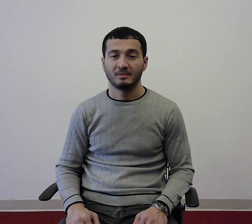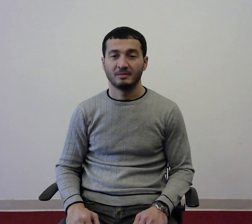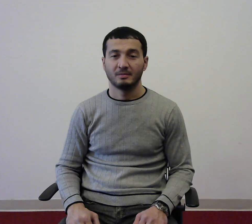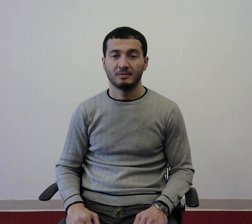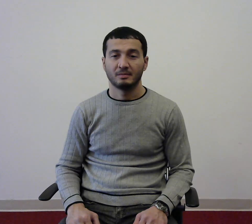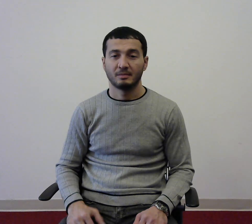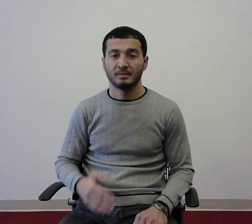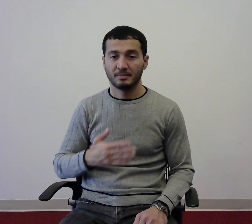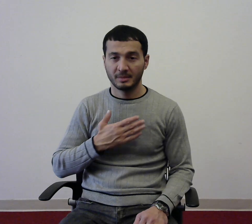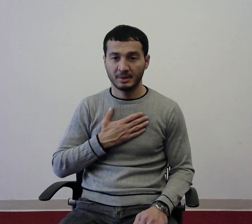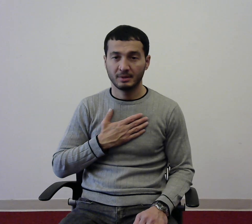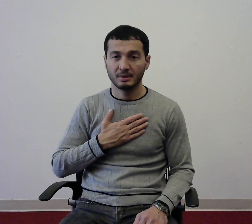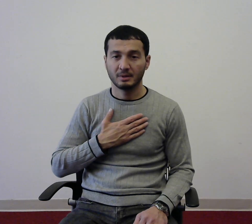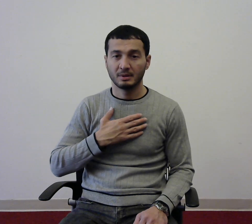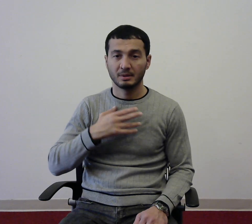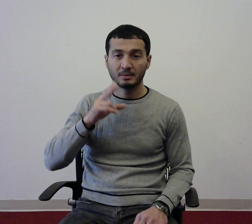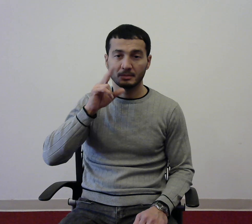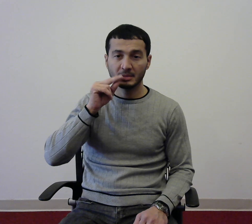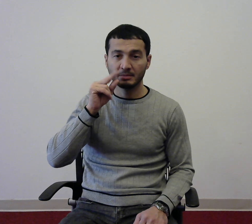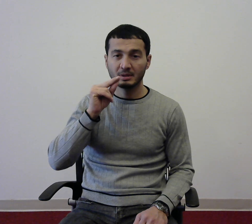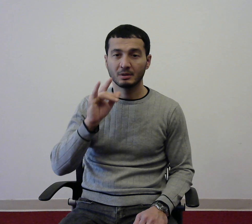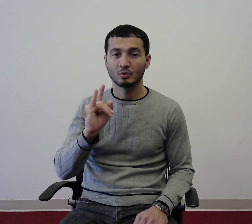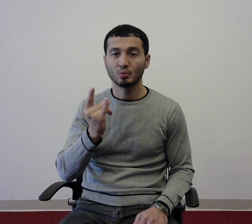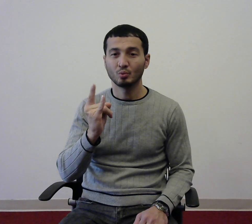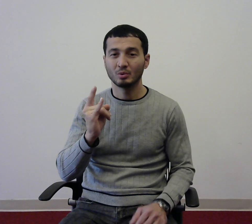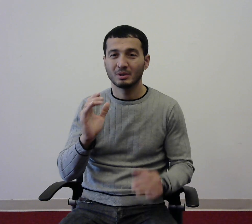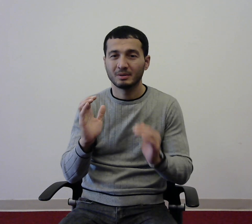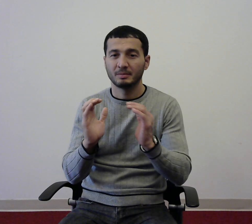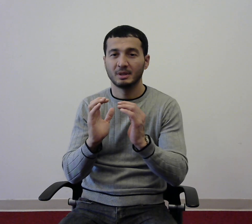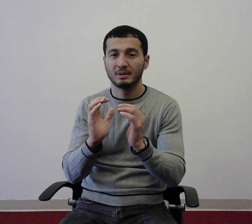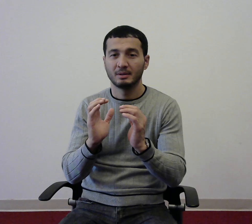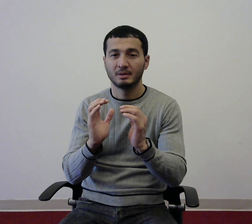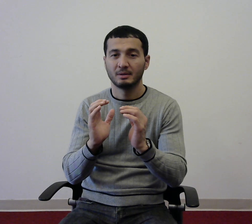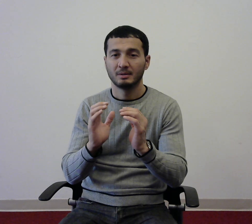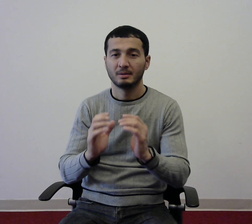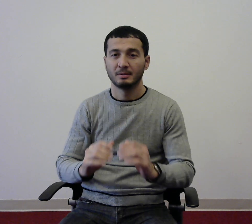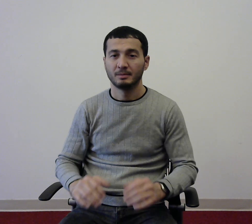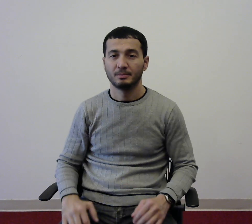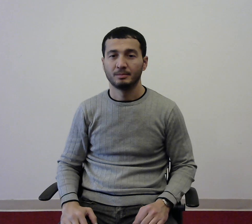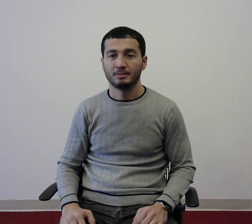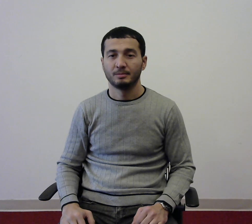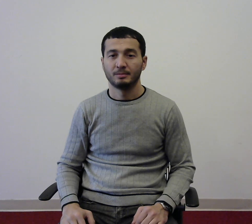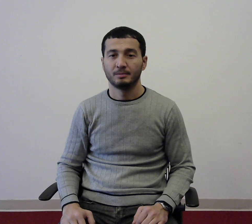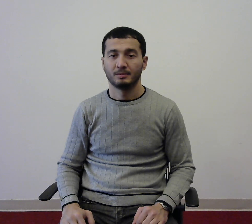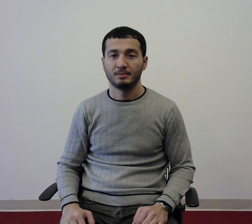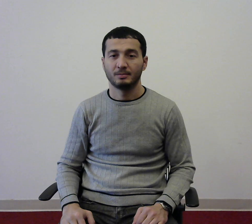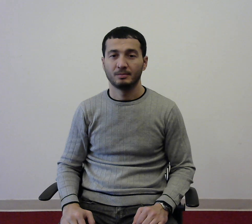Mənim pişiyim balacadır